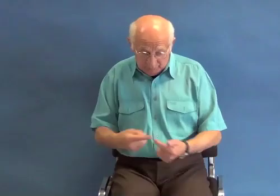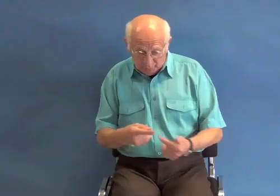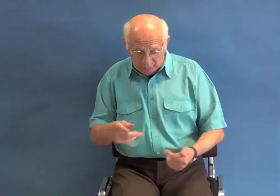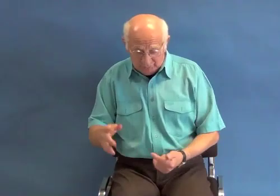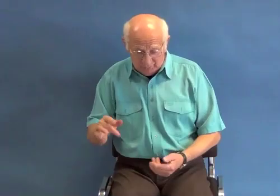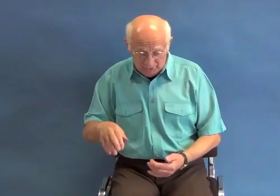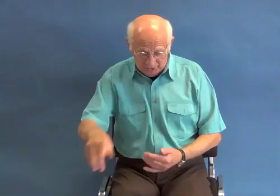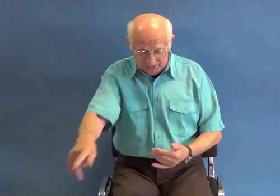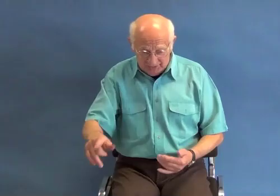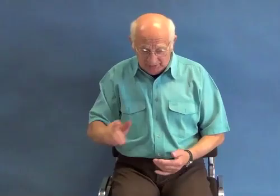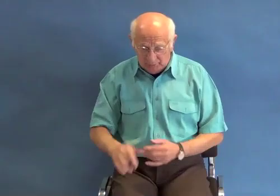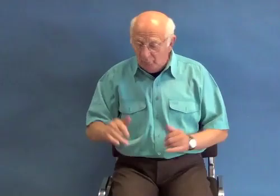Więc to pasuje - to przejście.